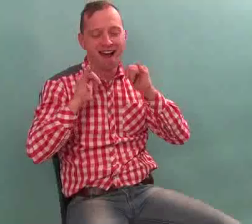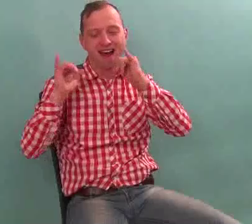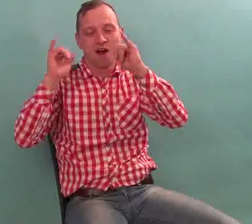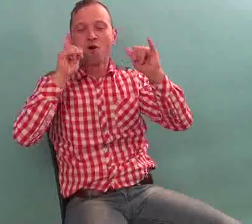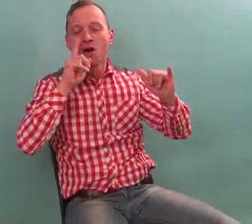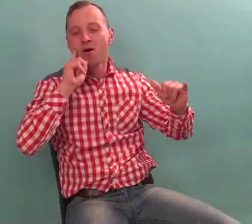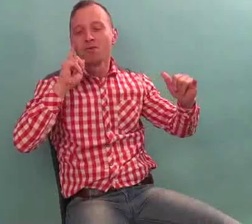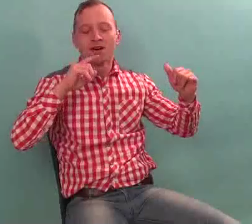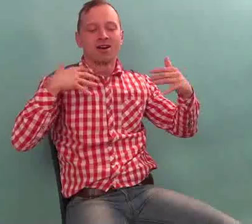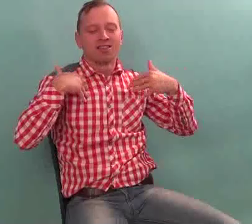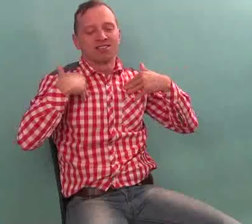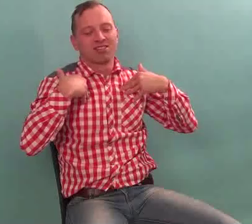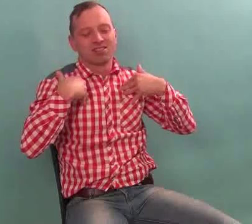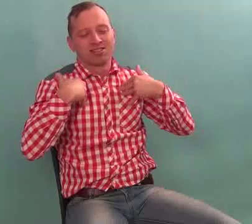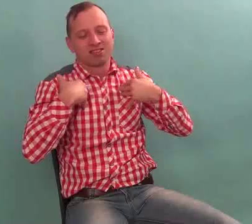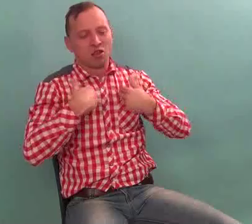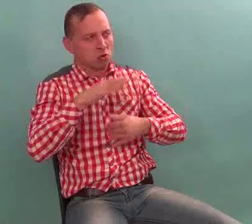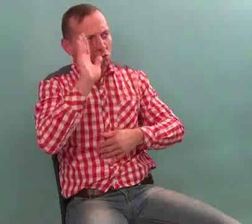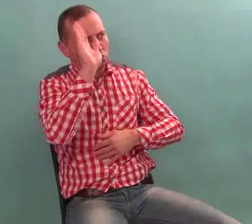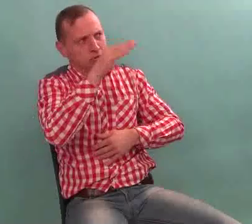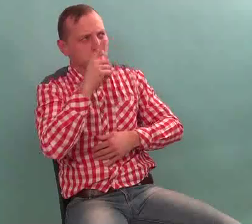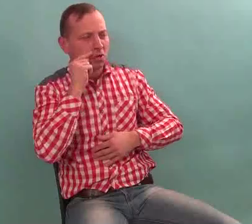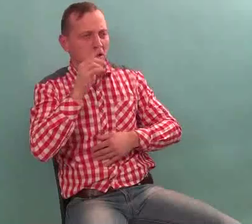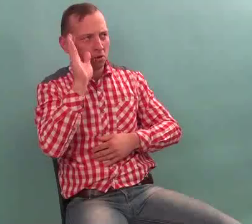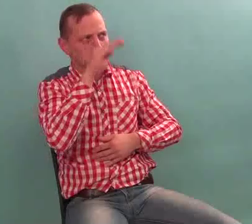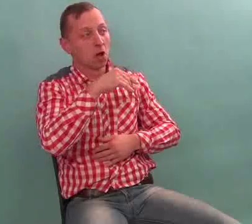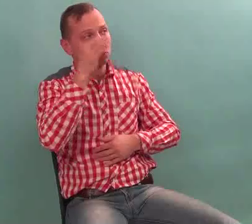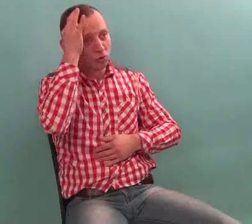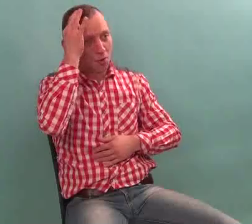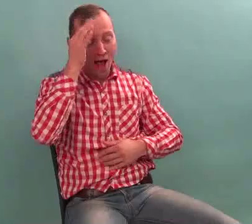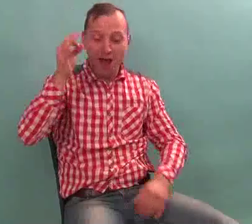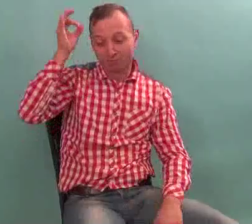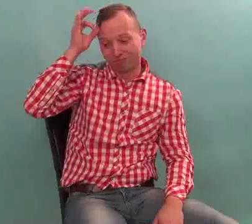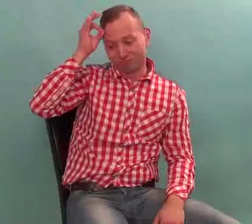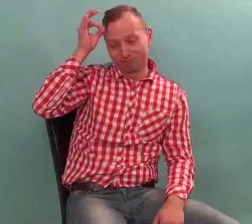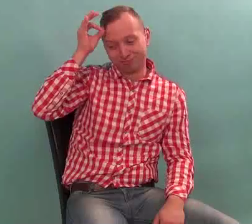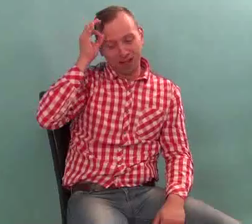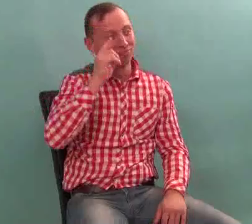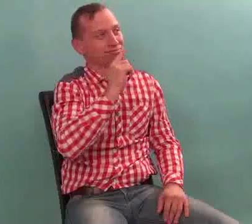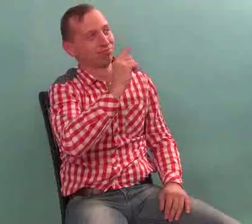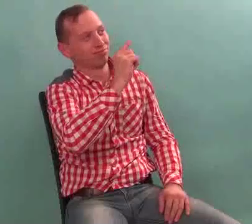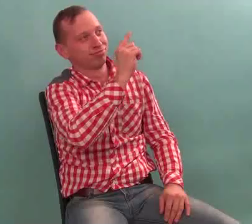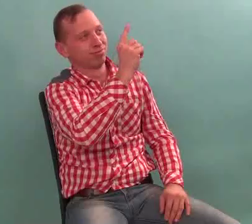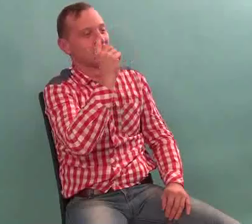Chłopak jest już zmęczony, mówi, że chce iść spać, więc pożegnał się, powiedział dobranoc, oni mu odpowiedzieli, poszedł spać.